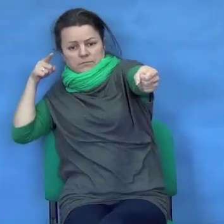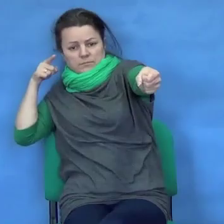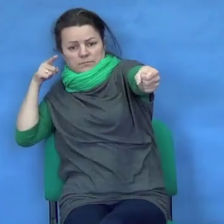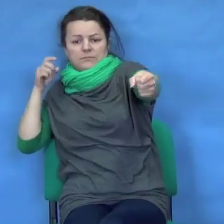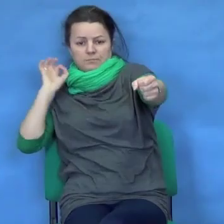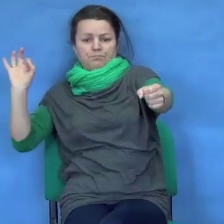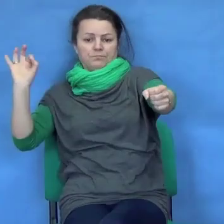Dobrze.